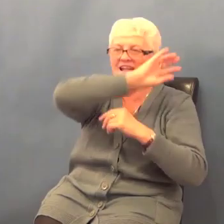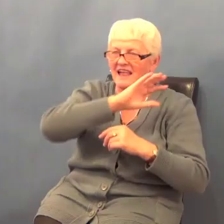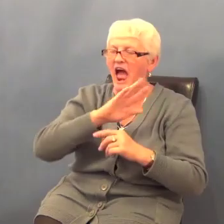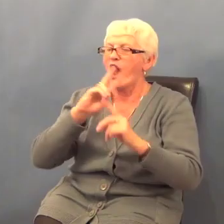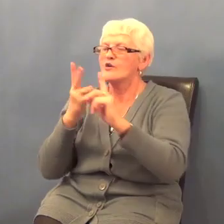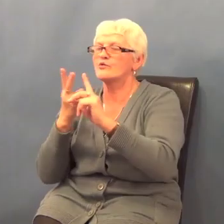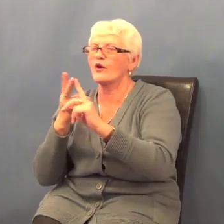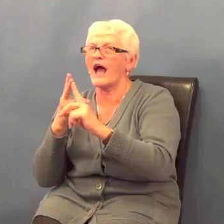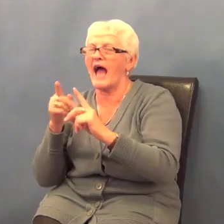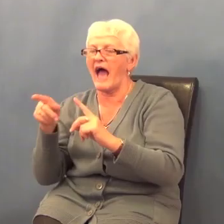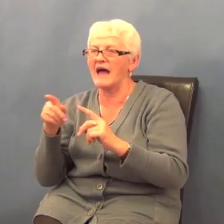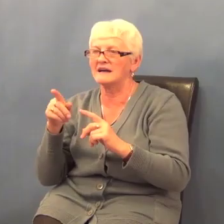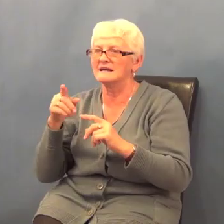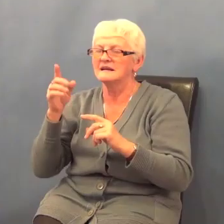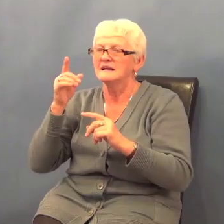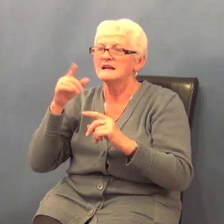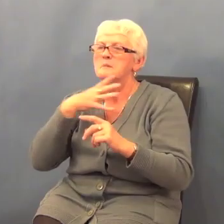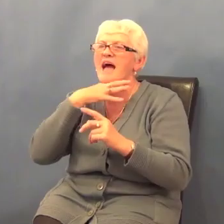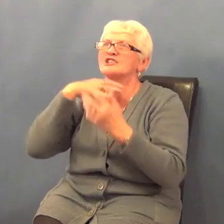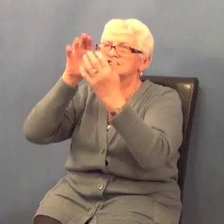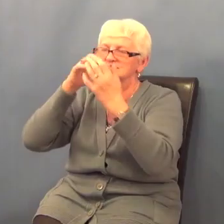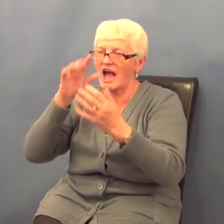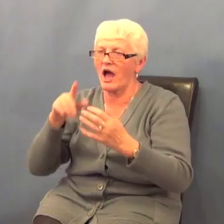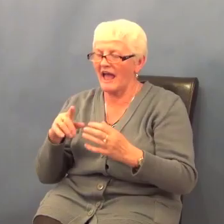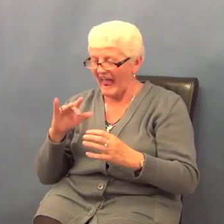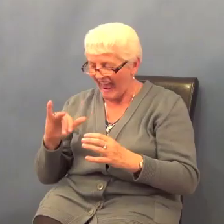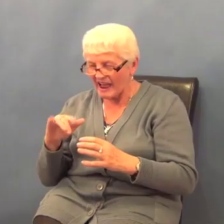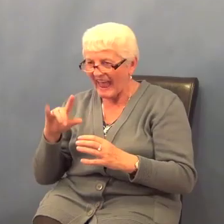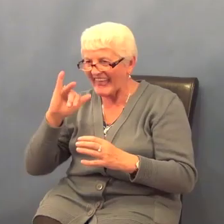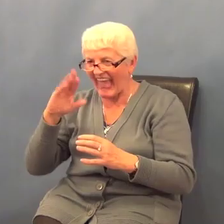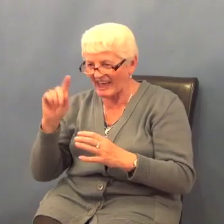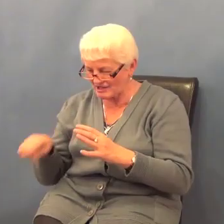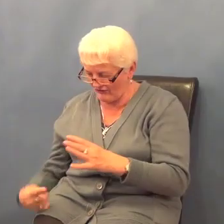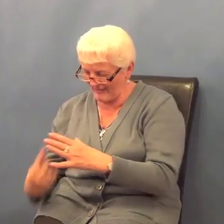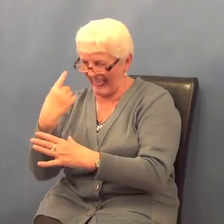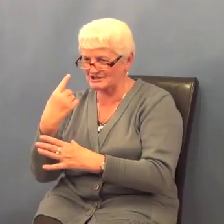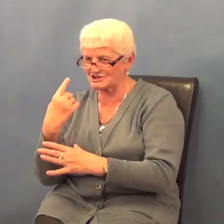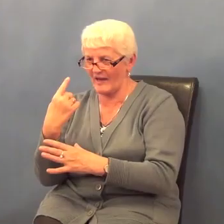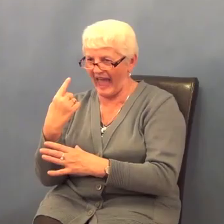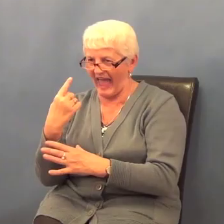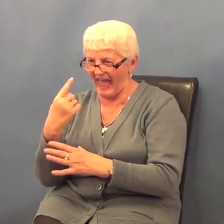Na drugim obrazku pies szczeka, a jeż wychodzi z nory.